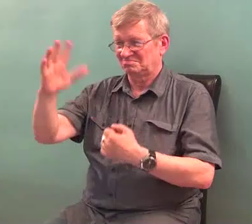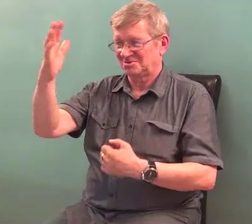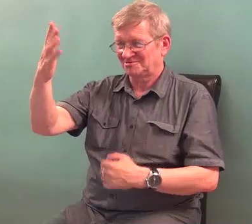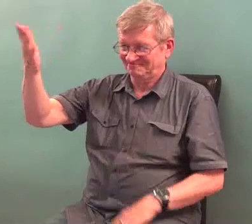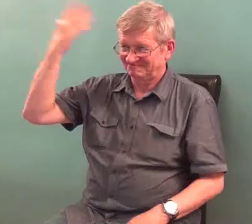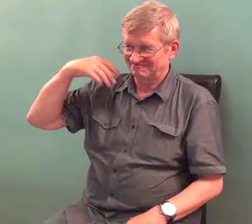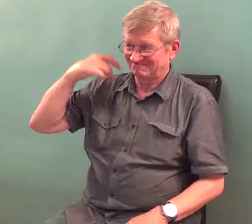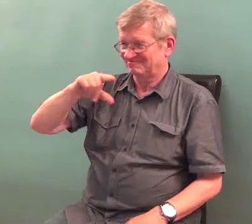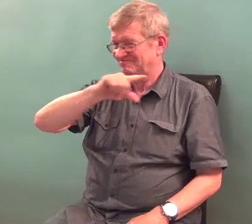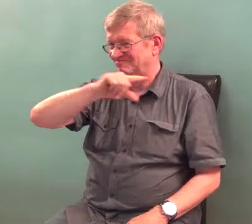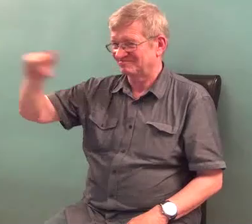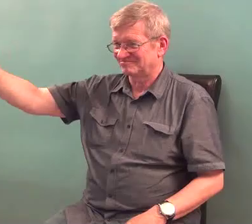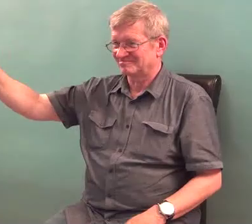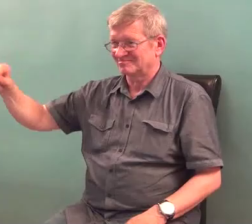Dawno chodziliśmy.